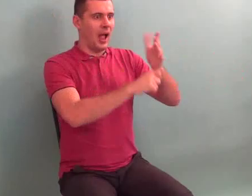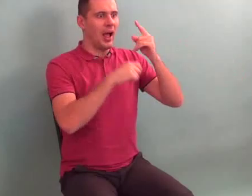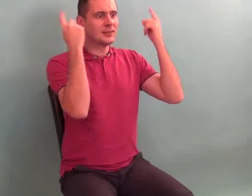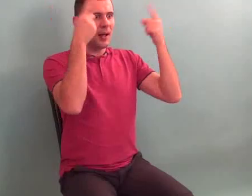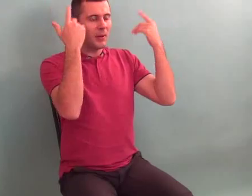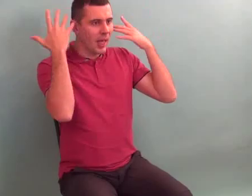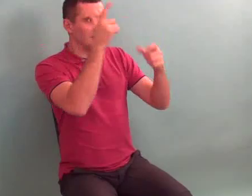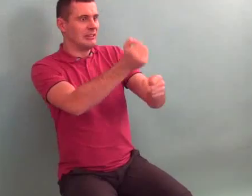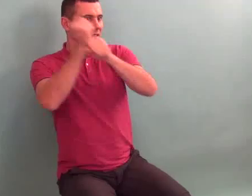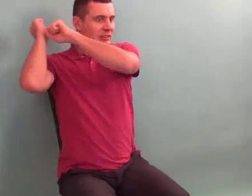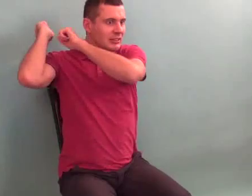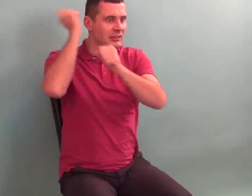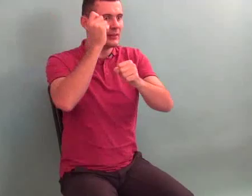Uruchomił się alarm, strażacy chcieli rozwalać drzwi.